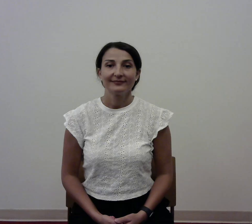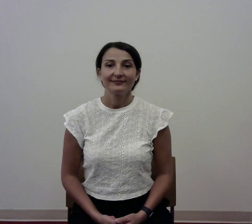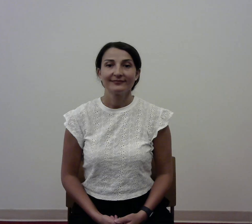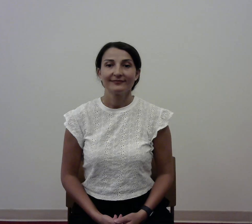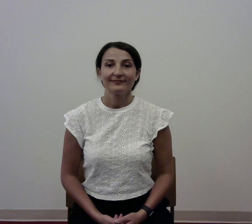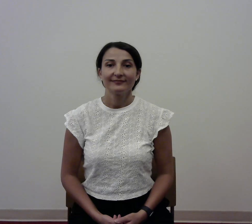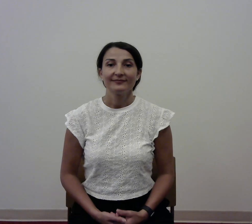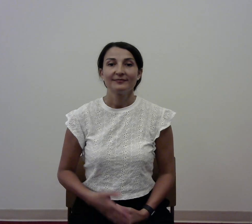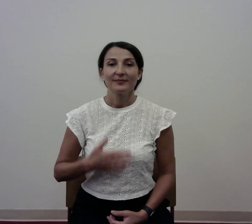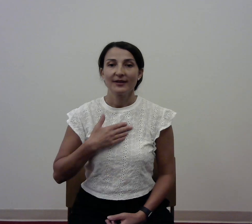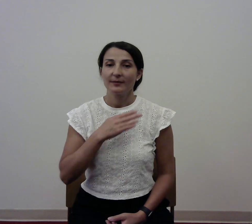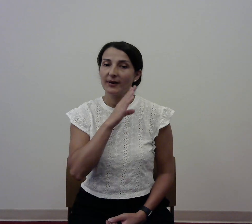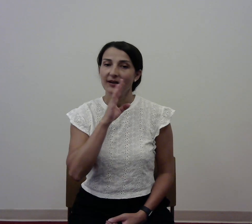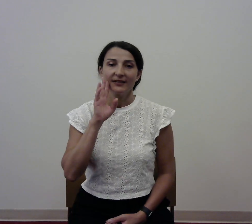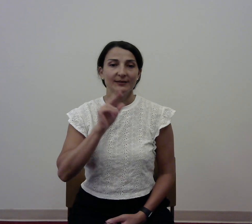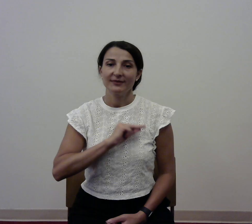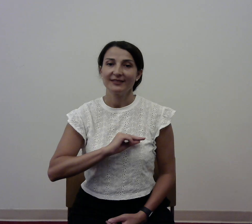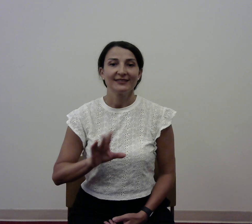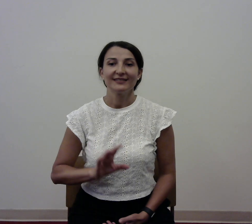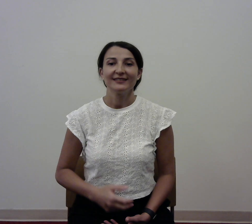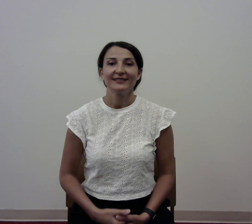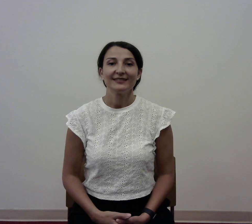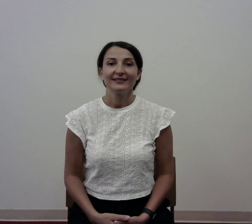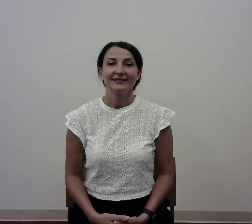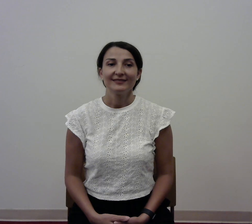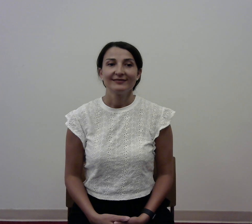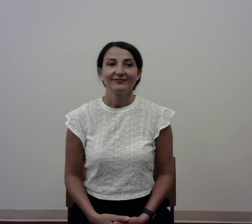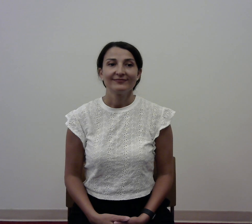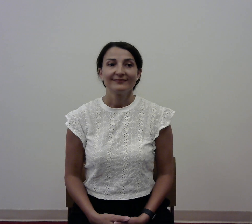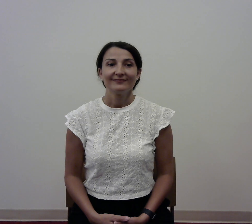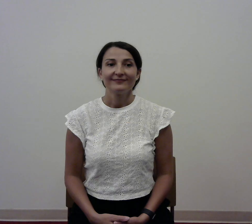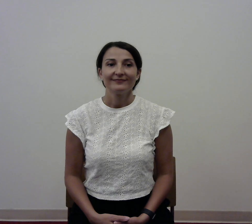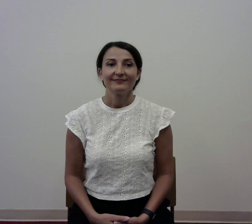Mənim anam işsizdir